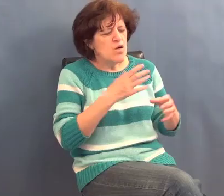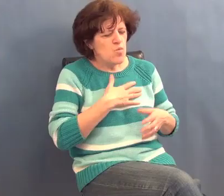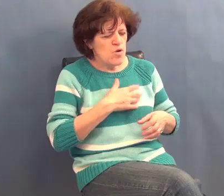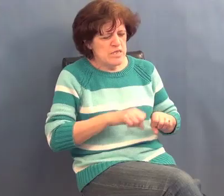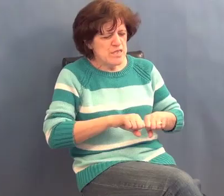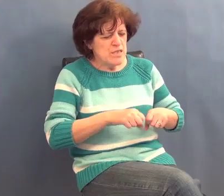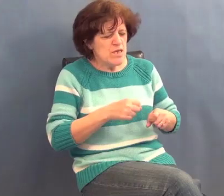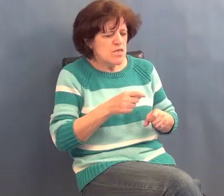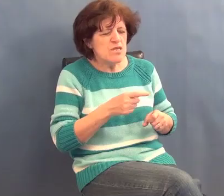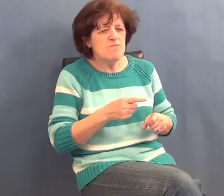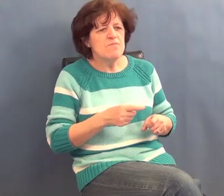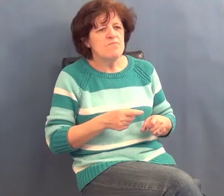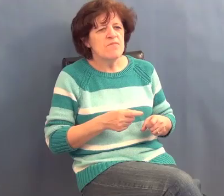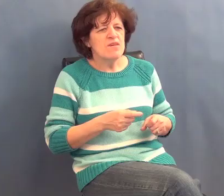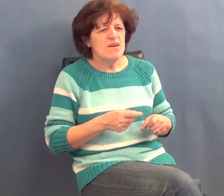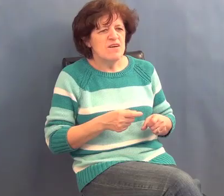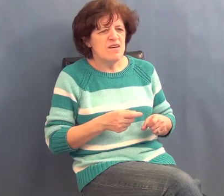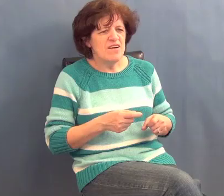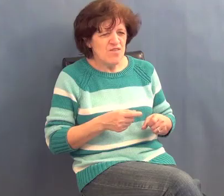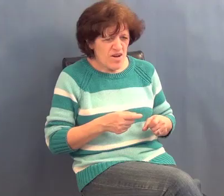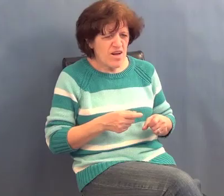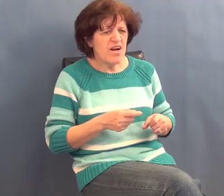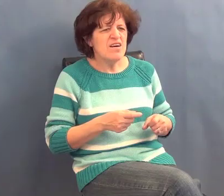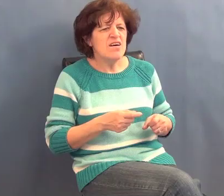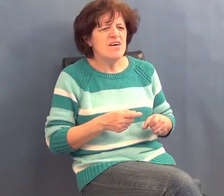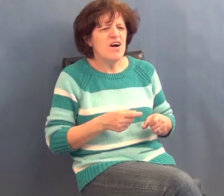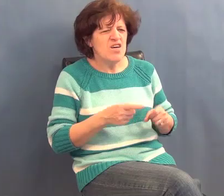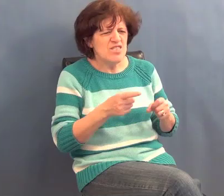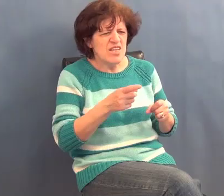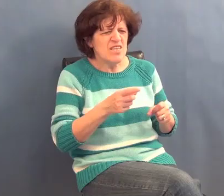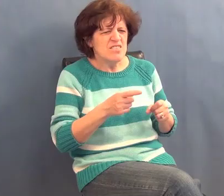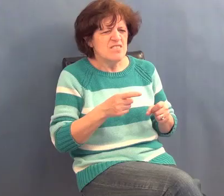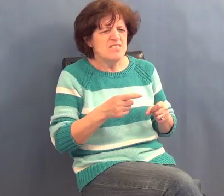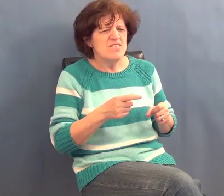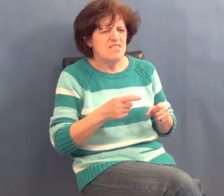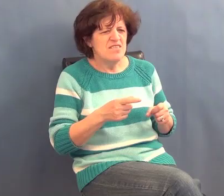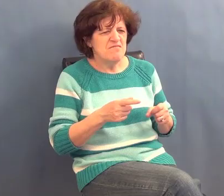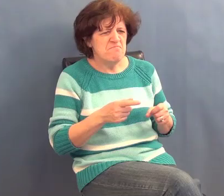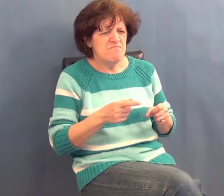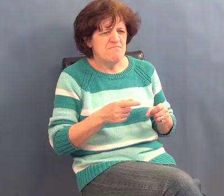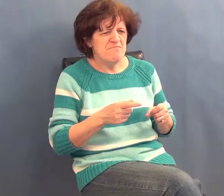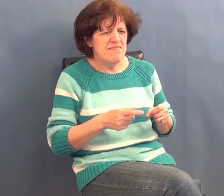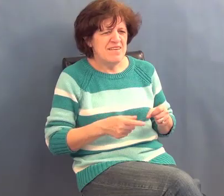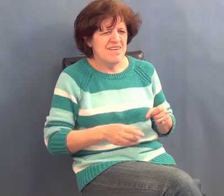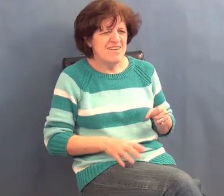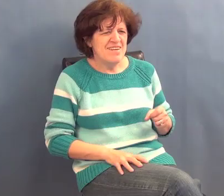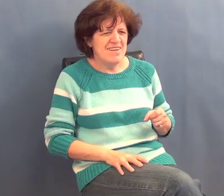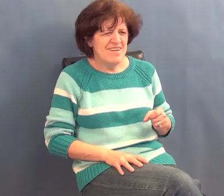Mnie się wydaje, że coś jest złamane.